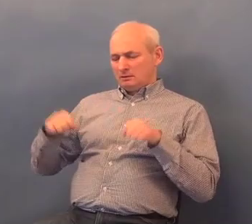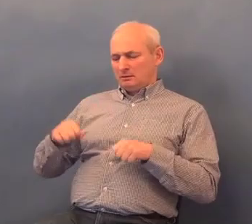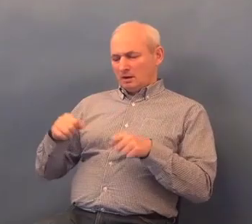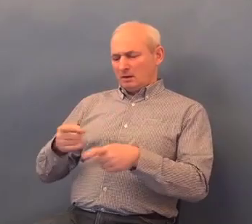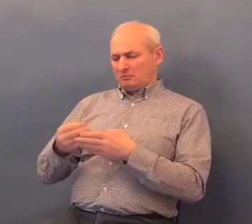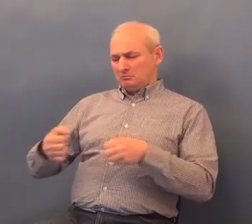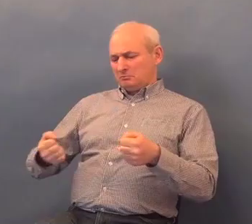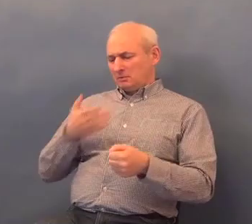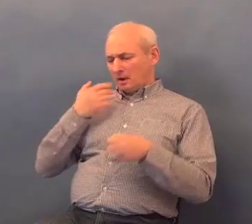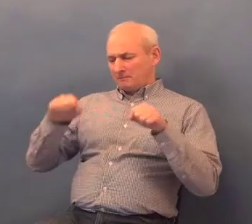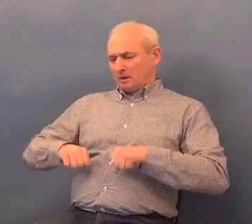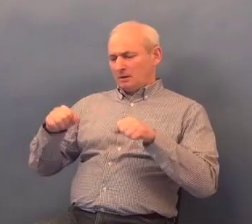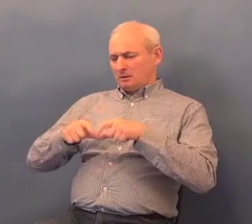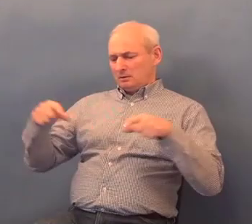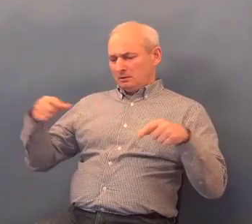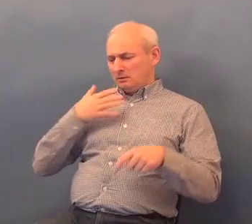Ale na tym rysunku drezyna nie ma rączki.